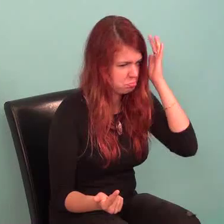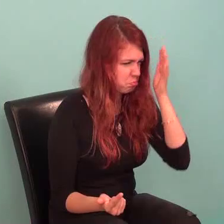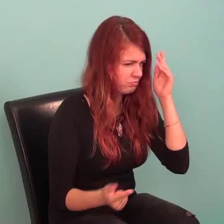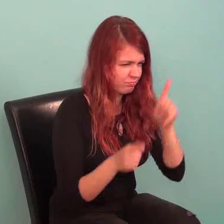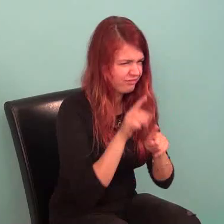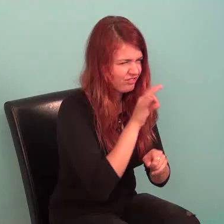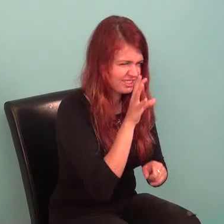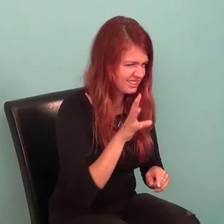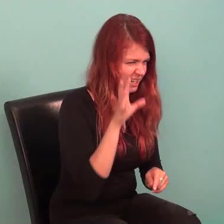Zapomniał.